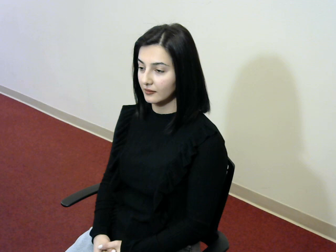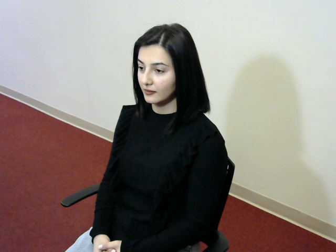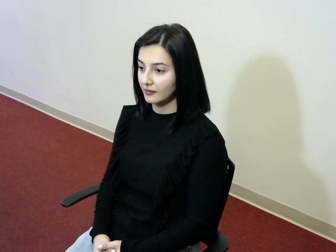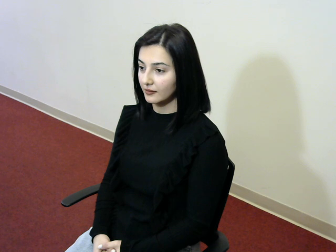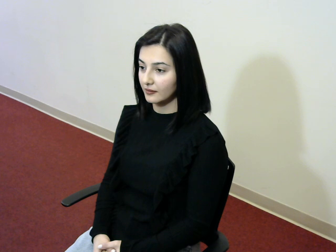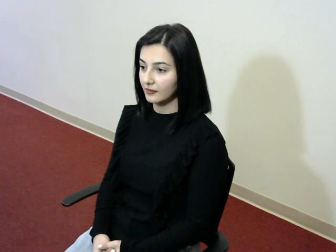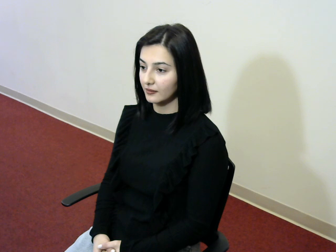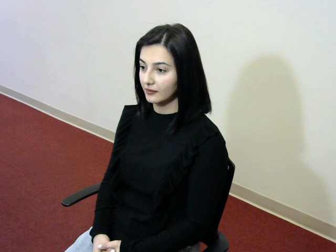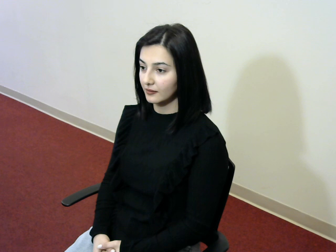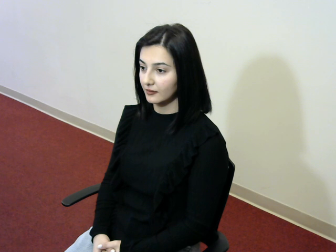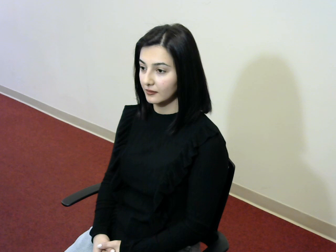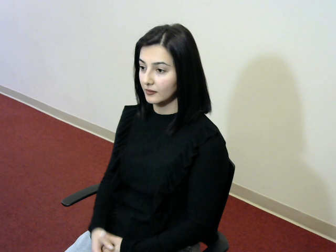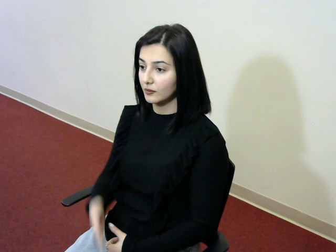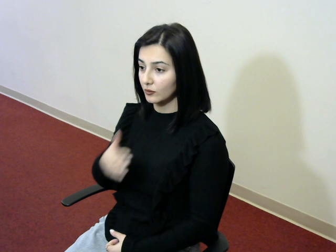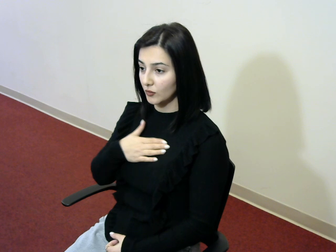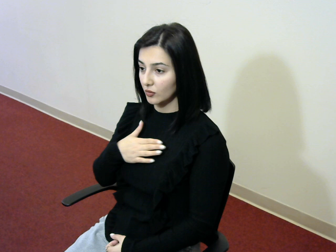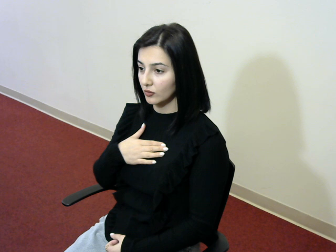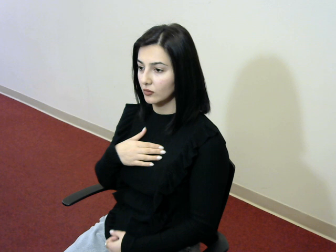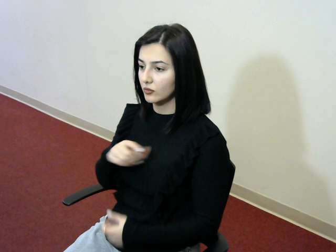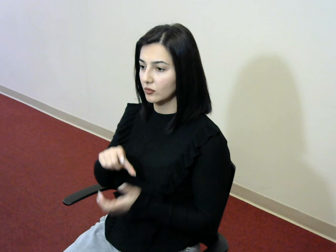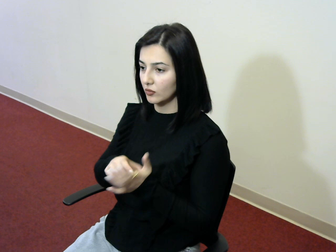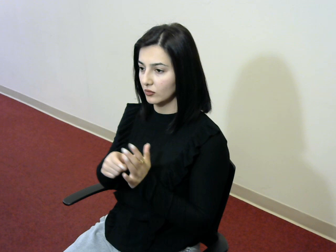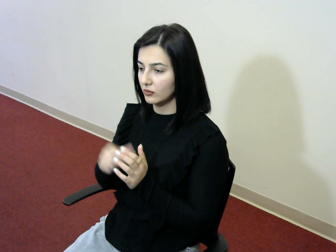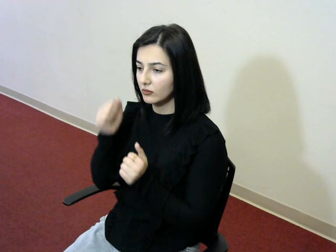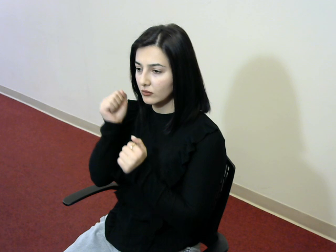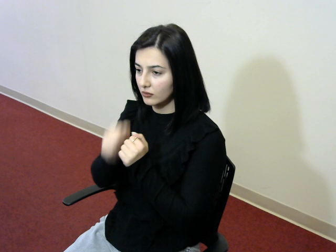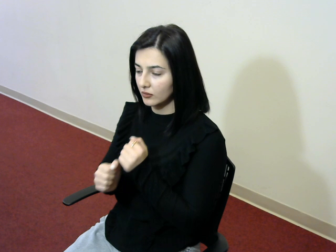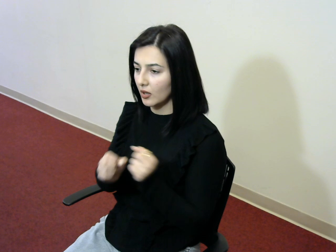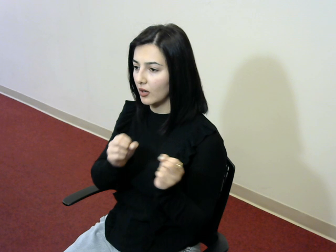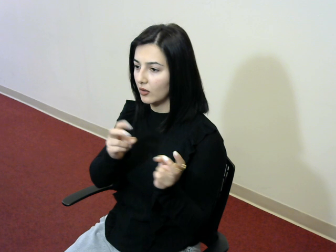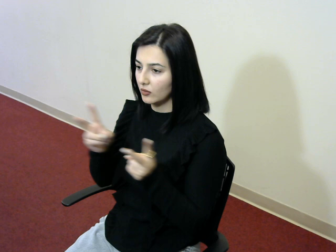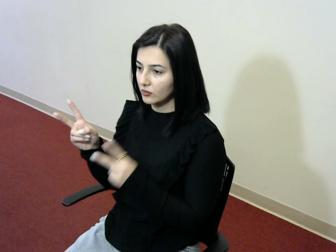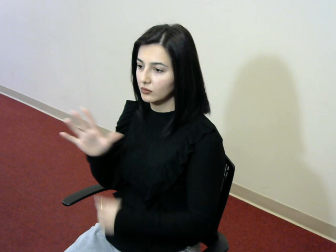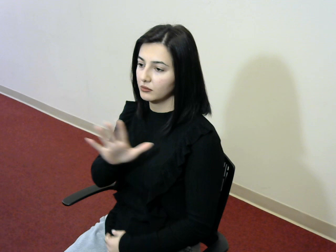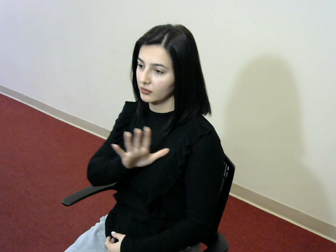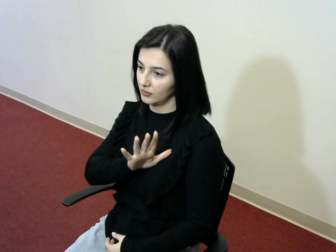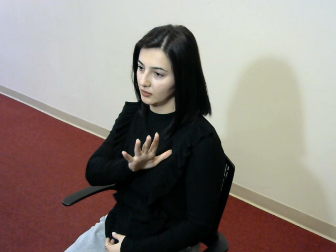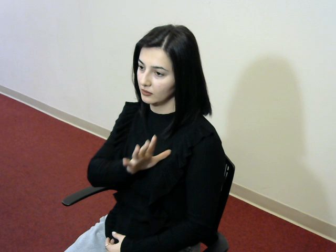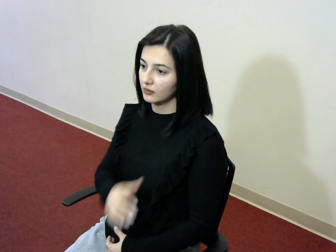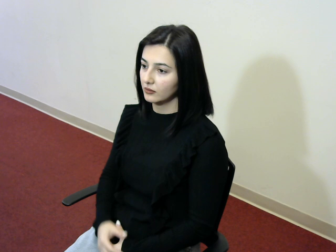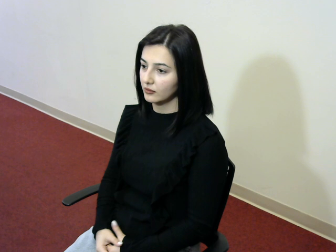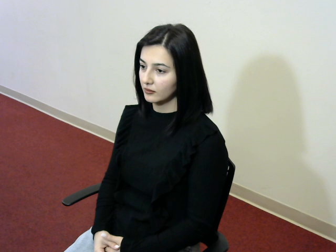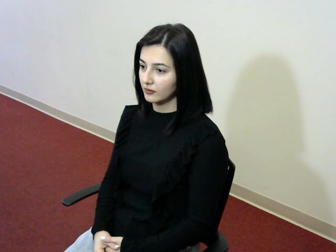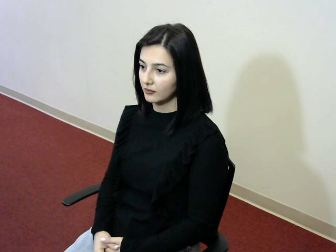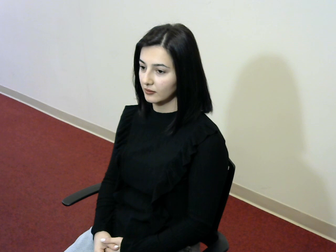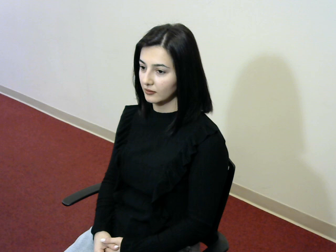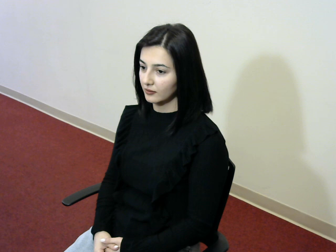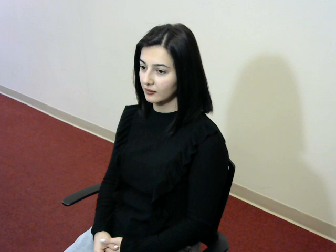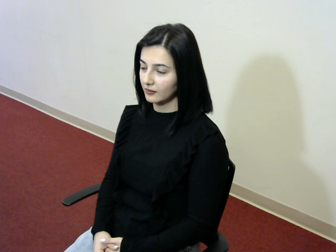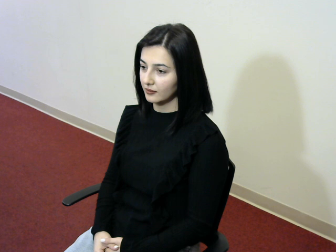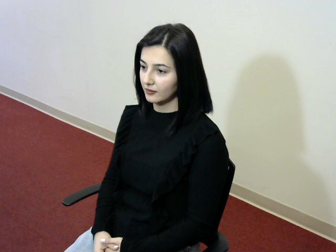Mənim otağım həmişə səliqəli olur